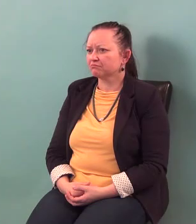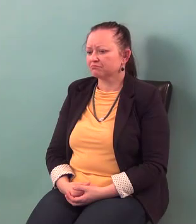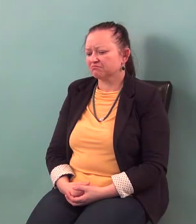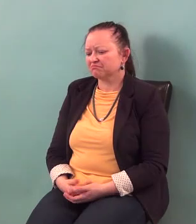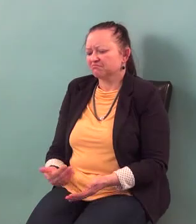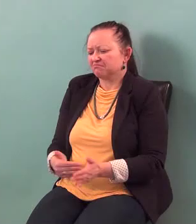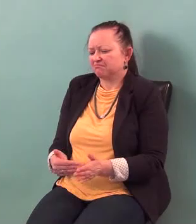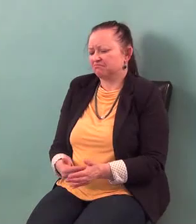Niepotrzebne.